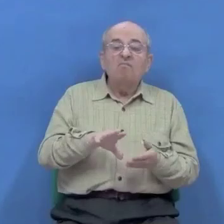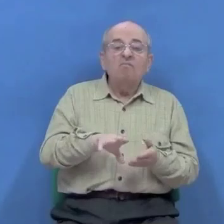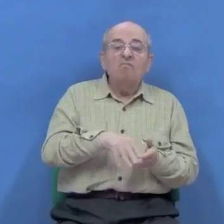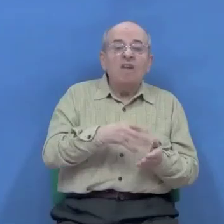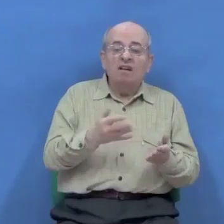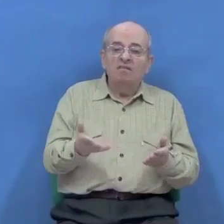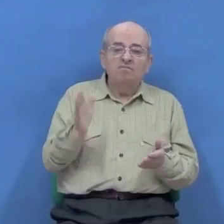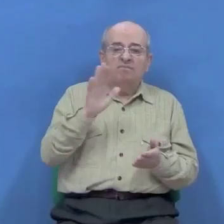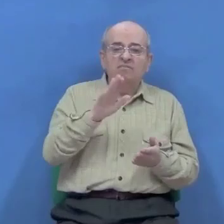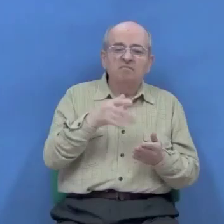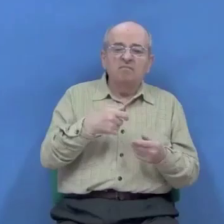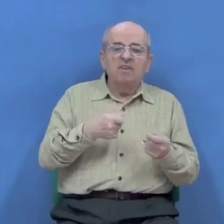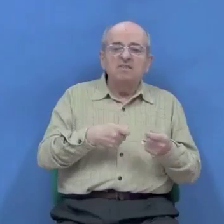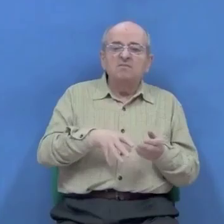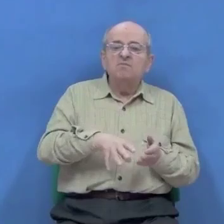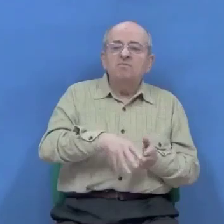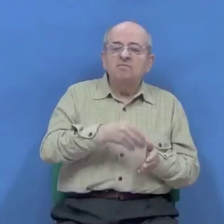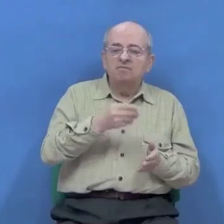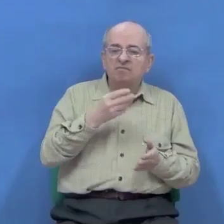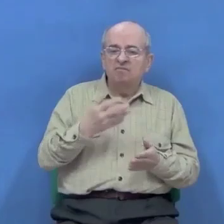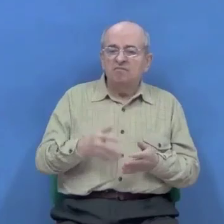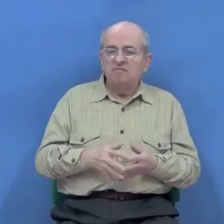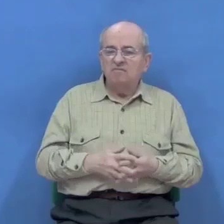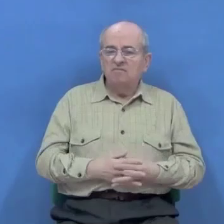Wszystko się wyczerpało w sklepie.